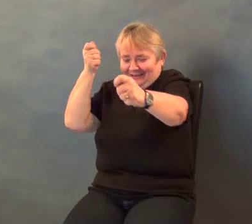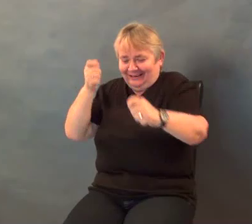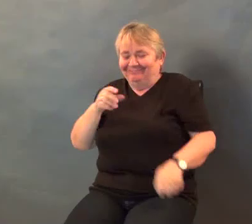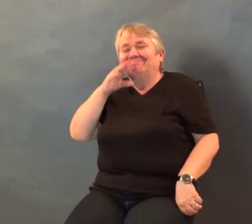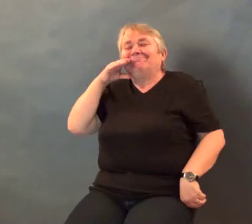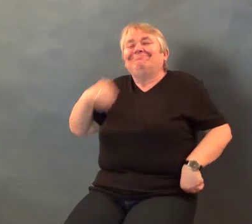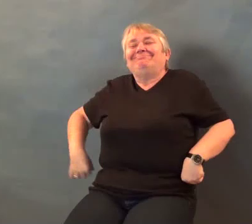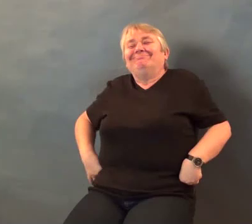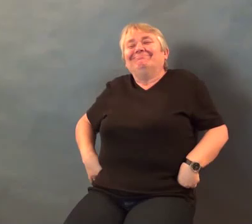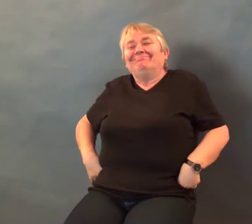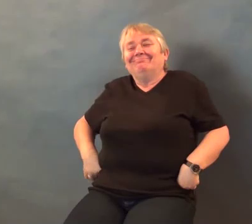Duża Myszka Miki była zadowolona.